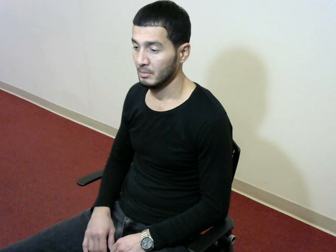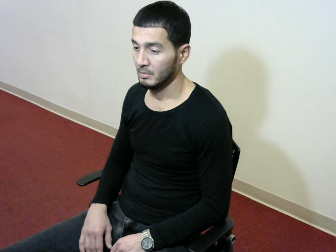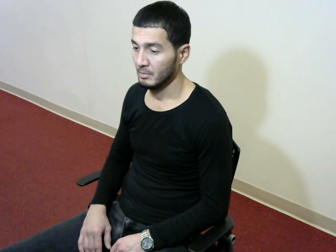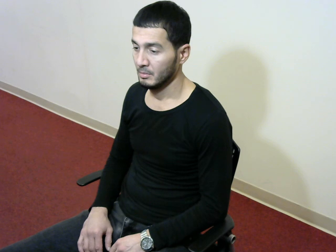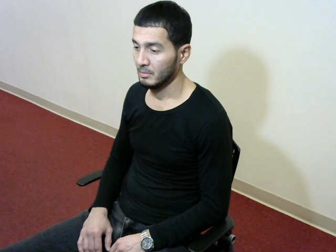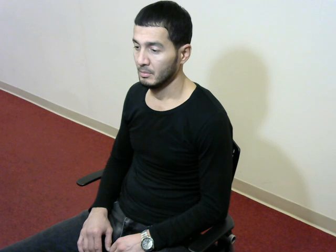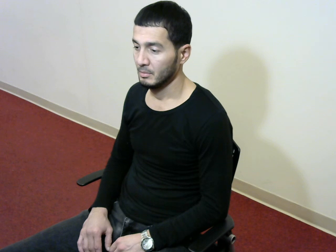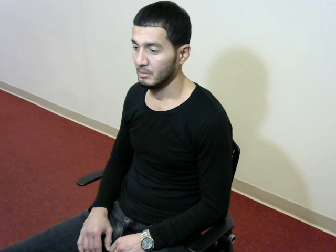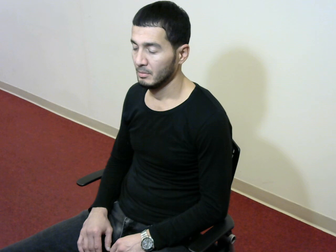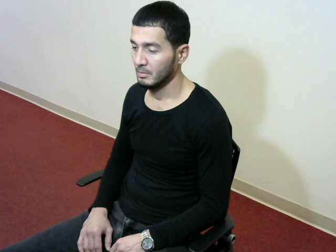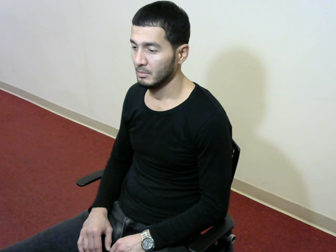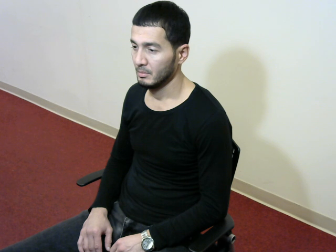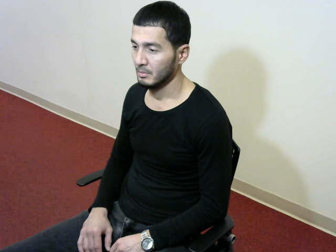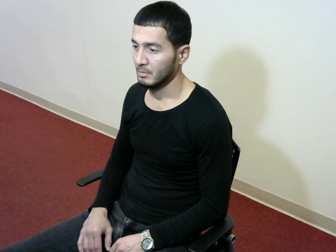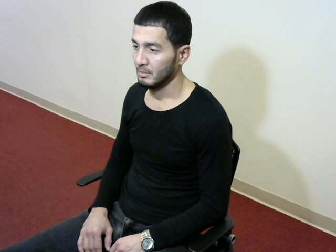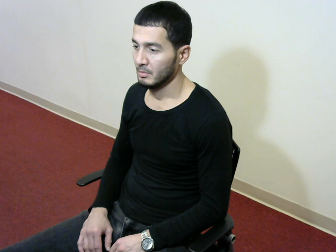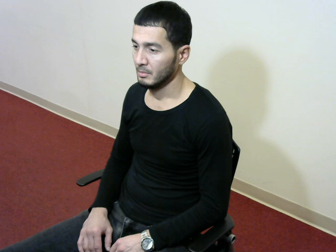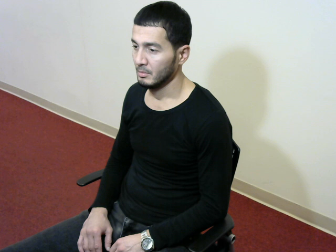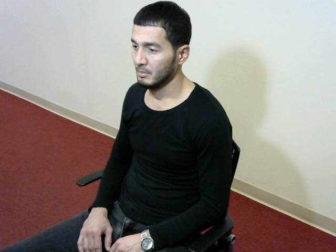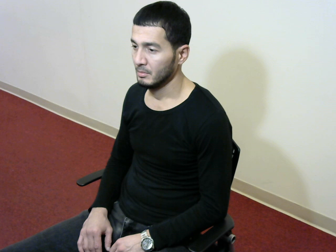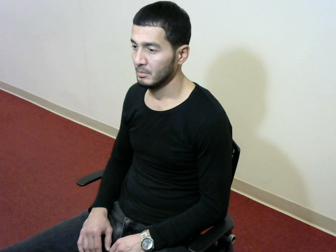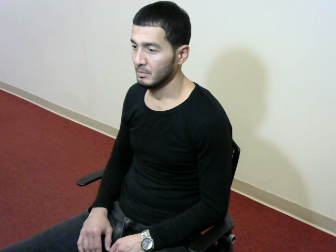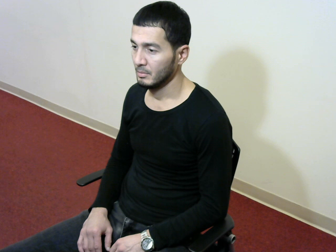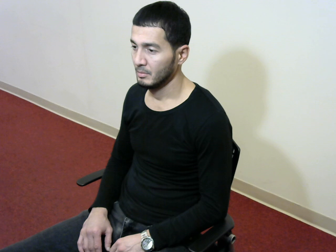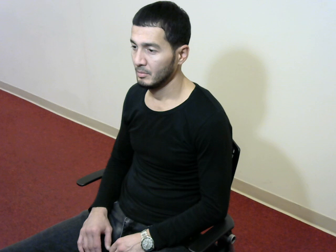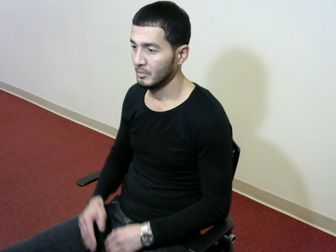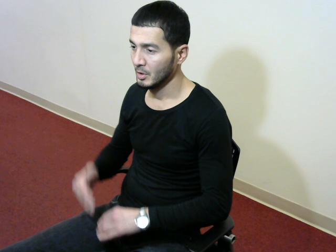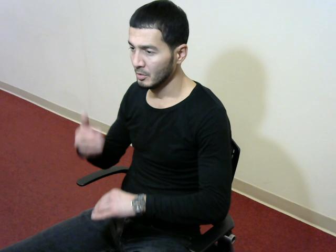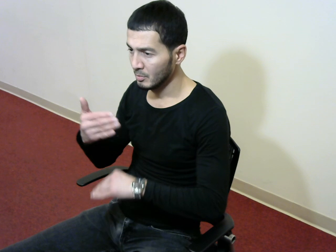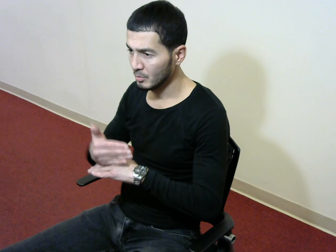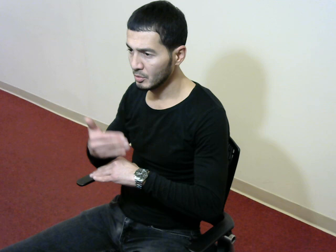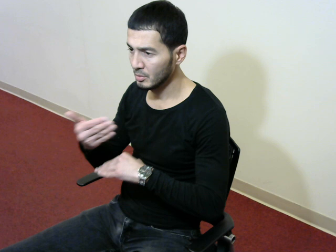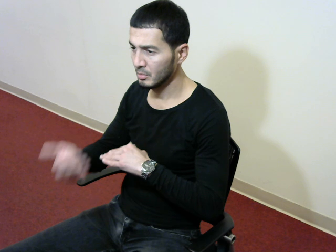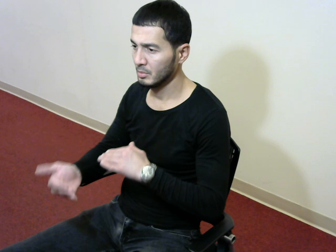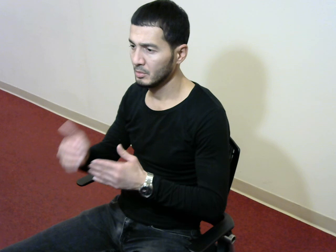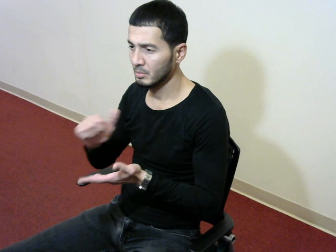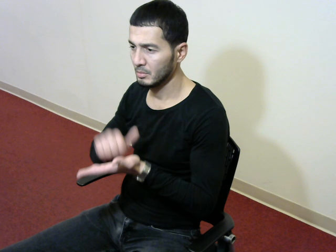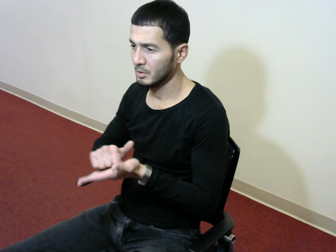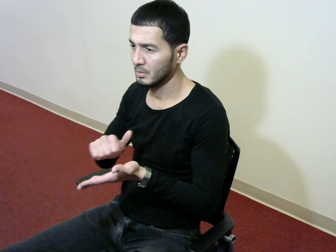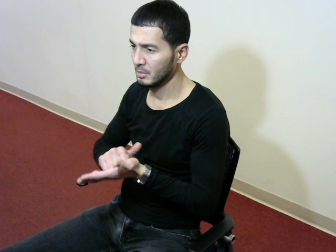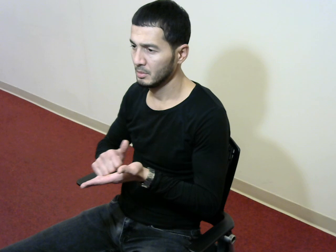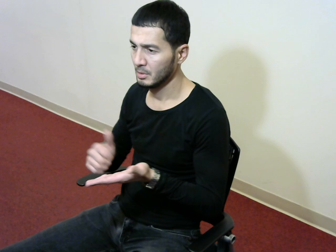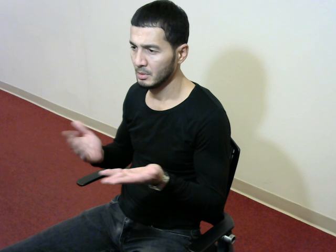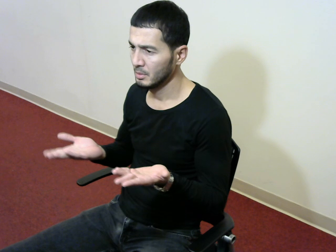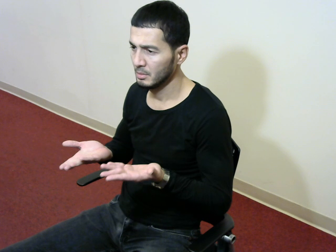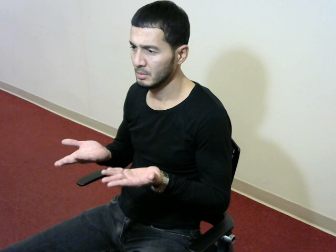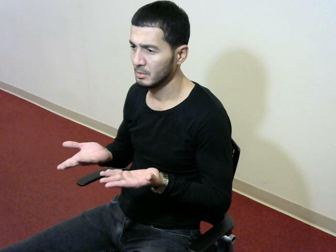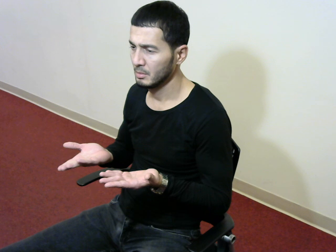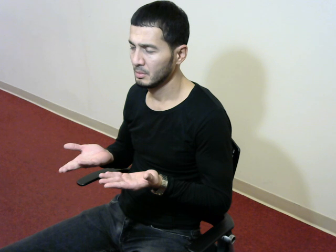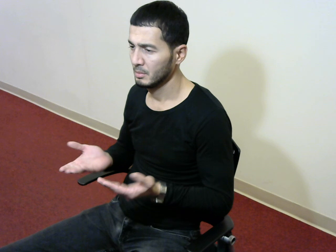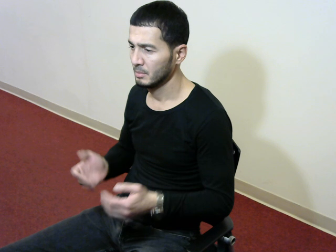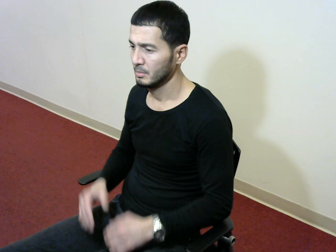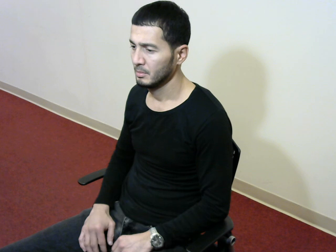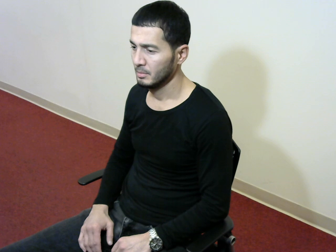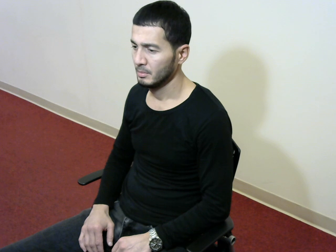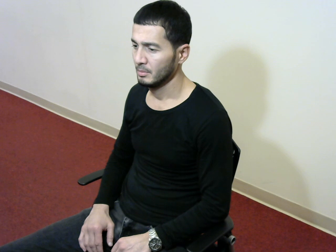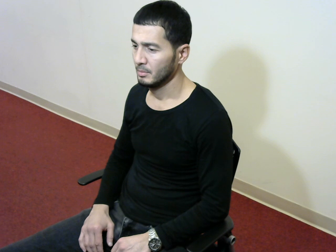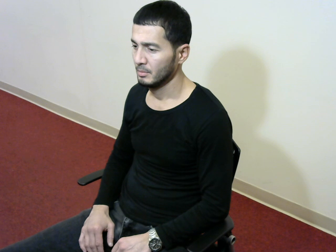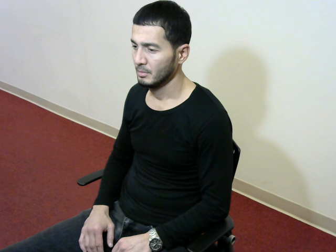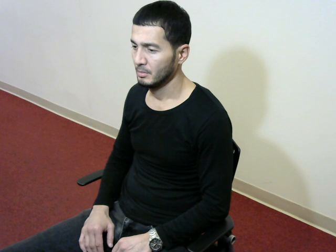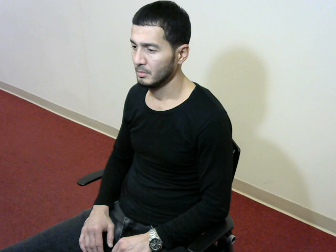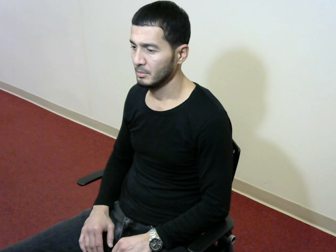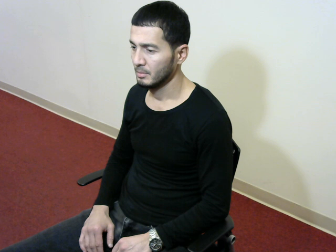Gecikməyinizin səbəbi nədir?